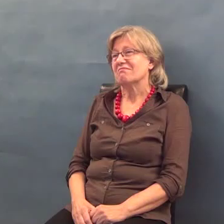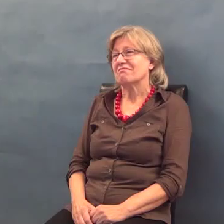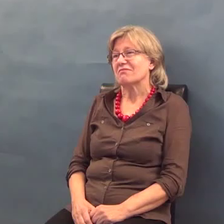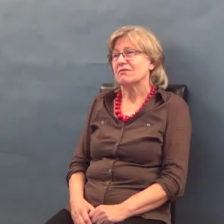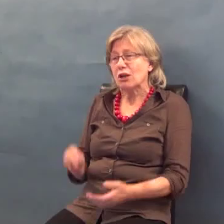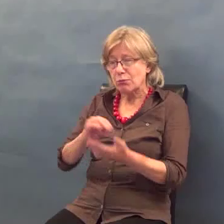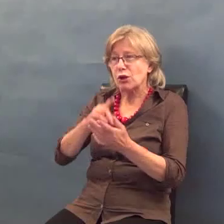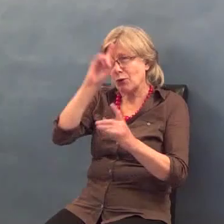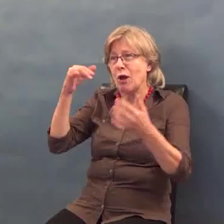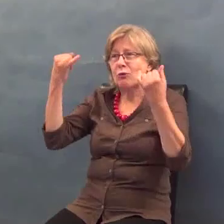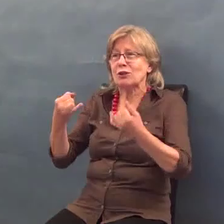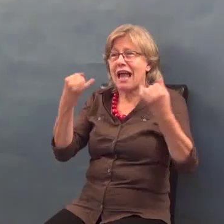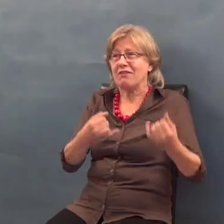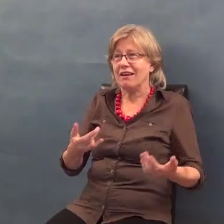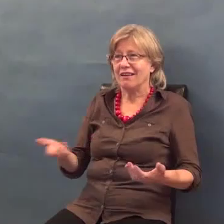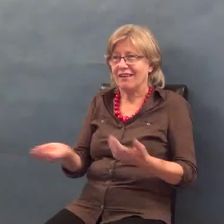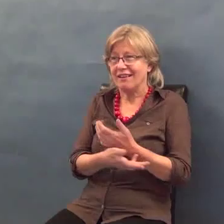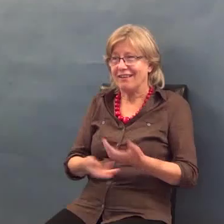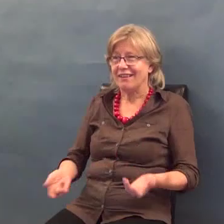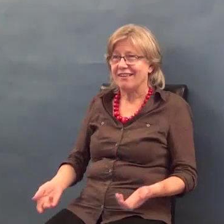Ludzie potrzebują żeby usiąść, a ktoś obcina.